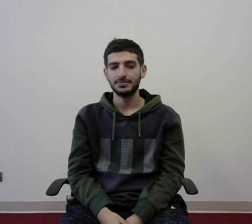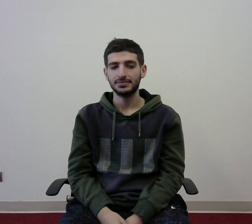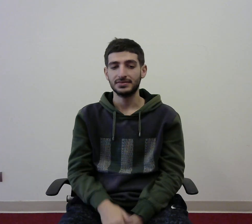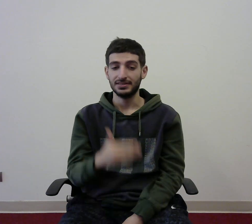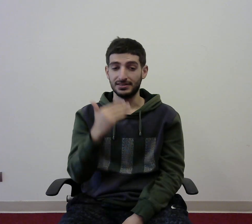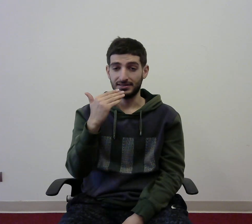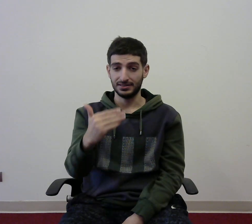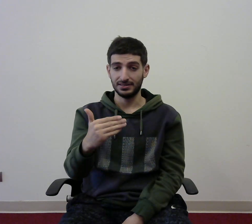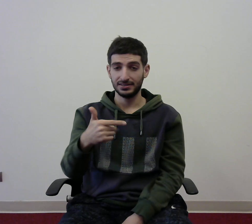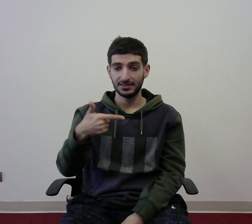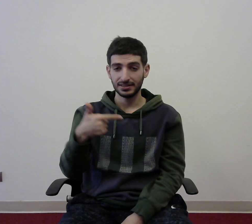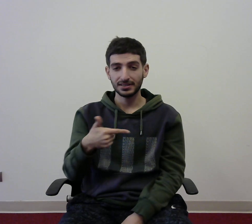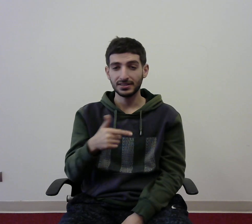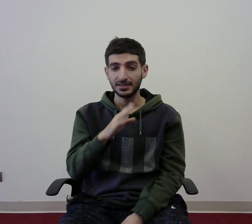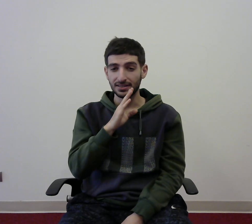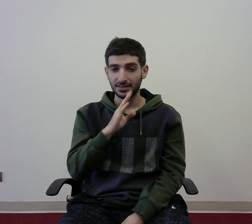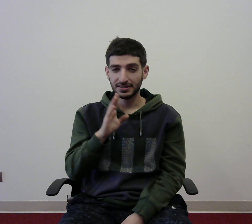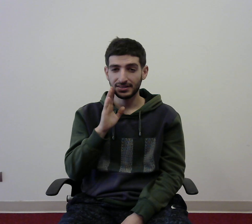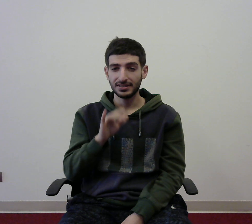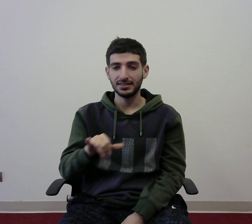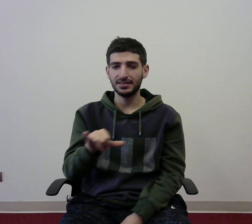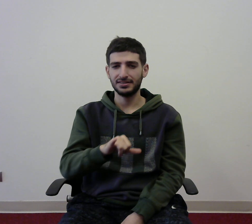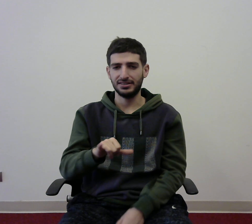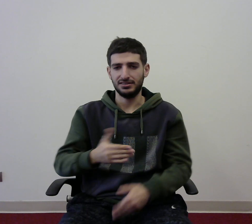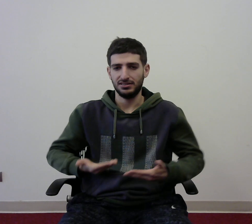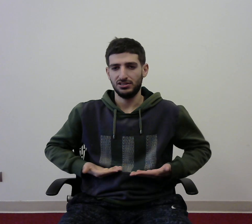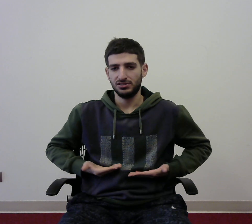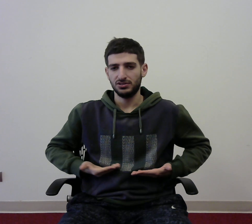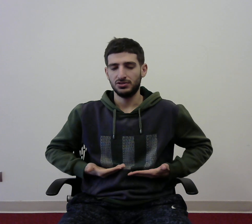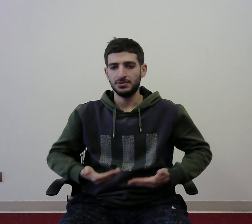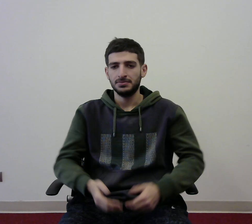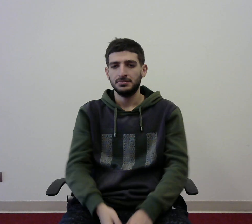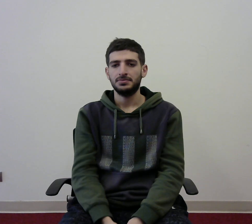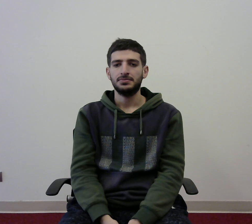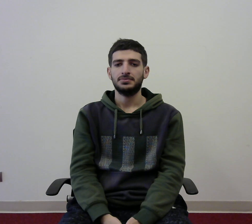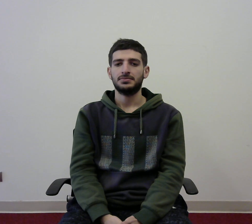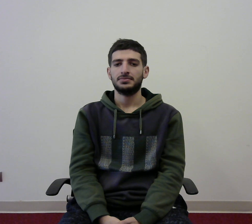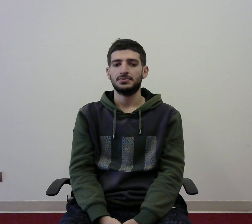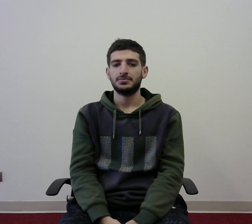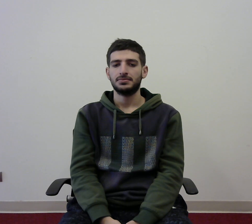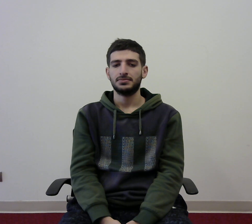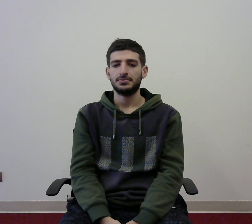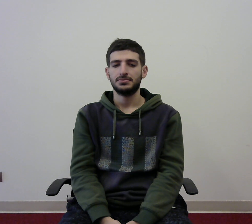Sənin qayınanan harda yaşayır?